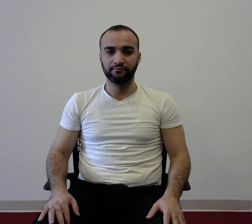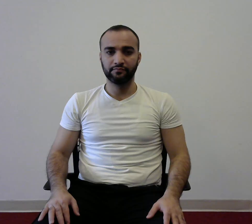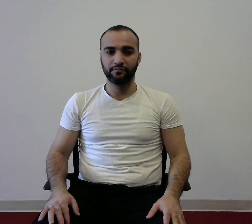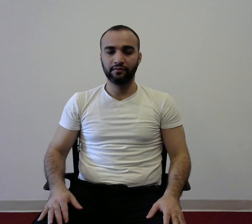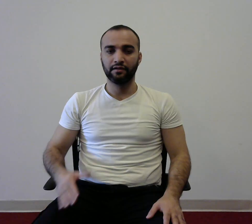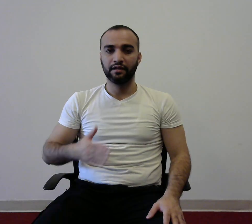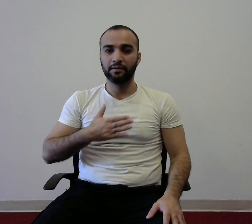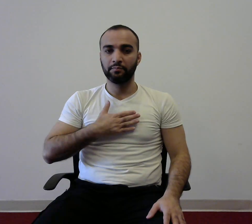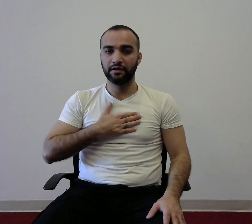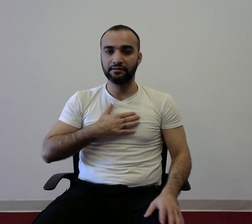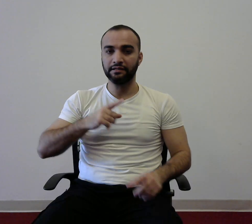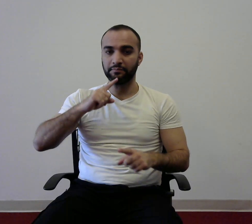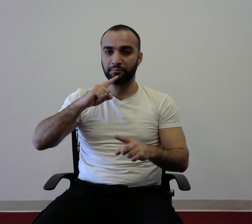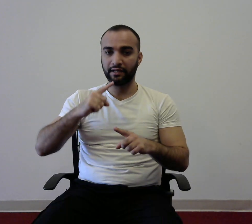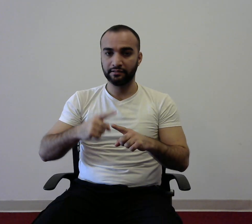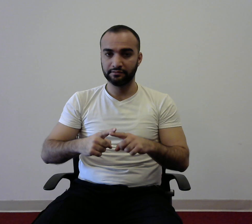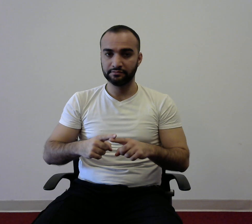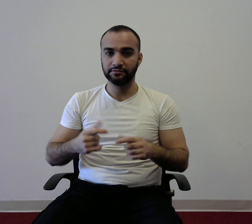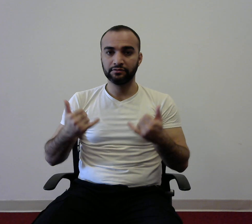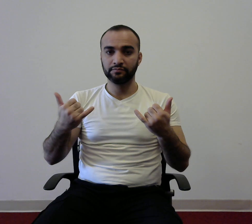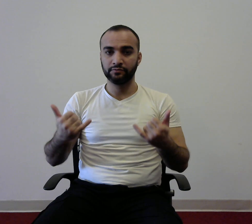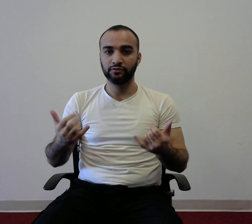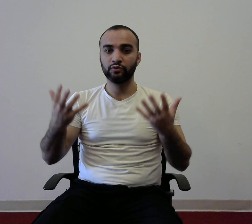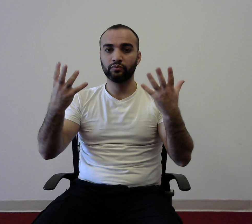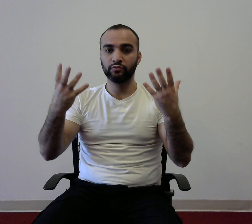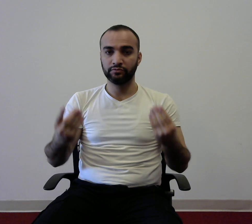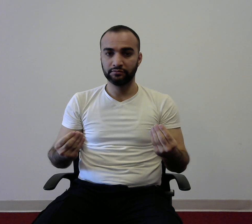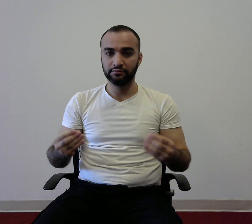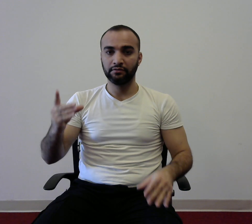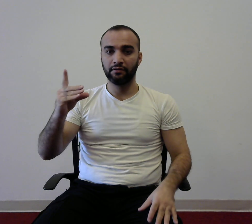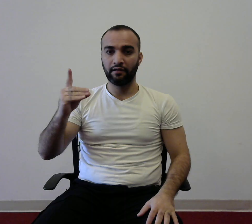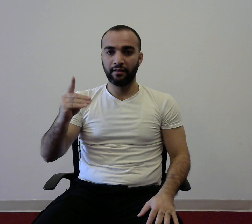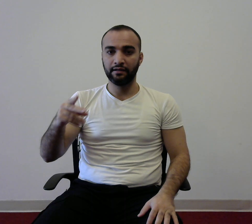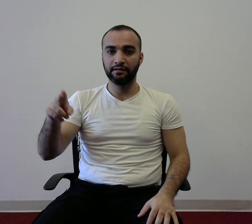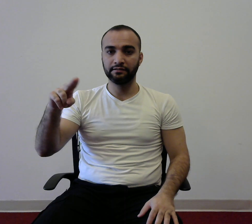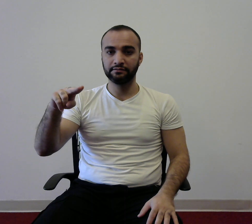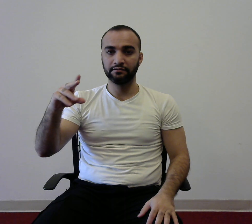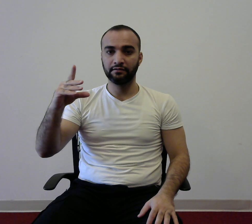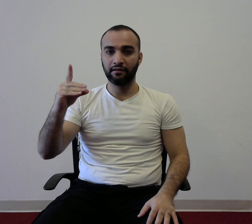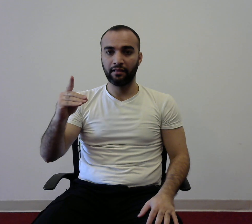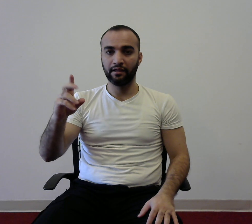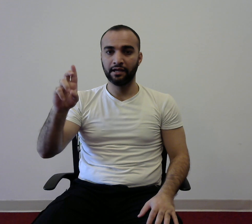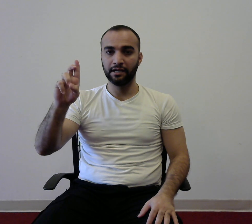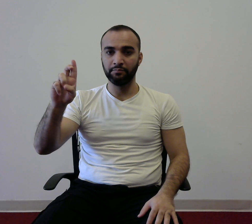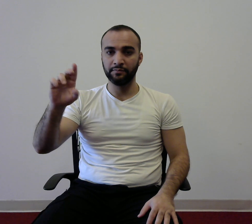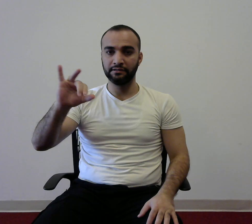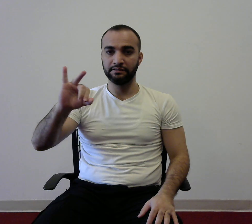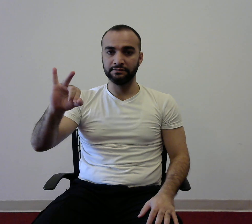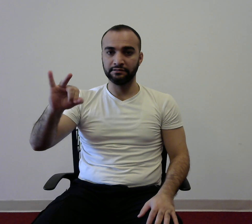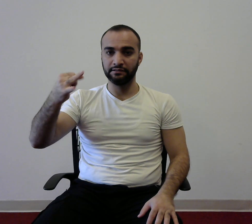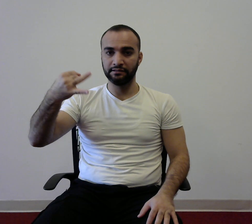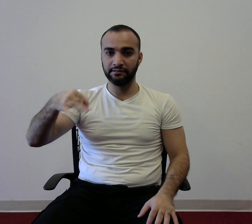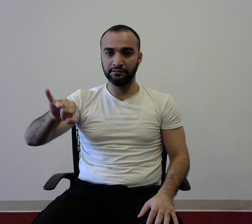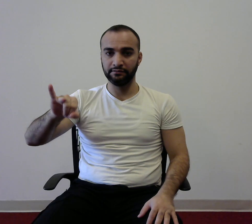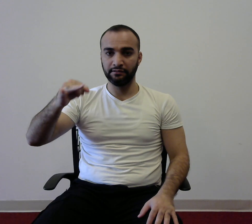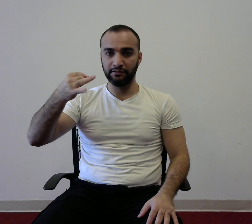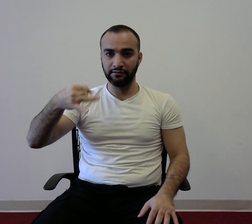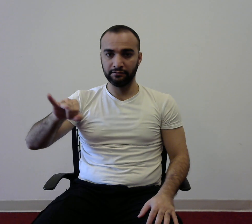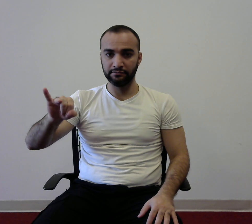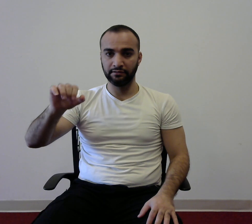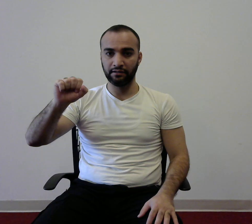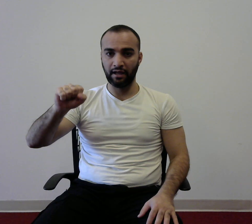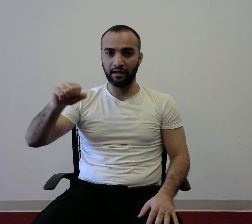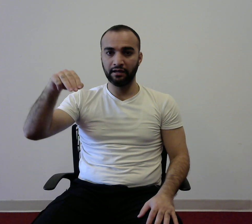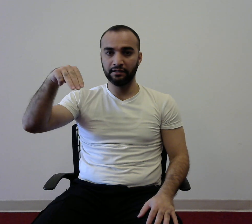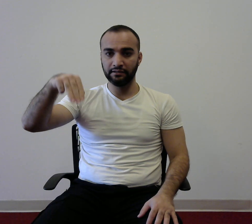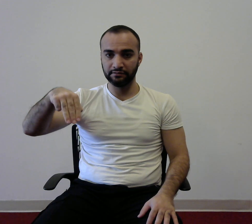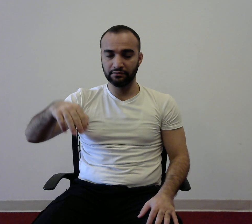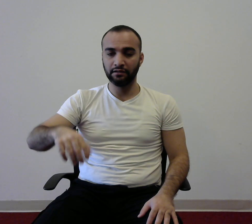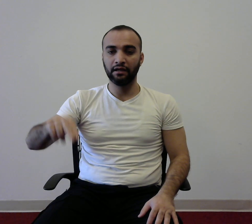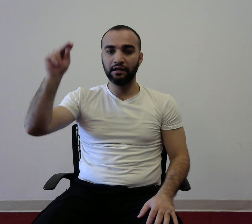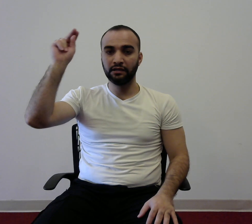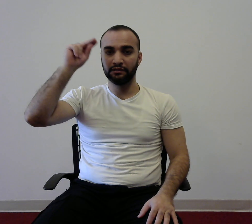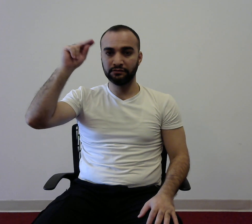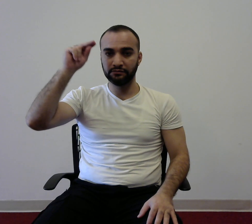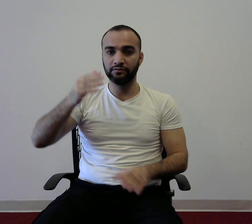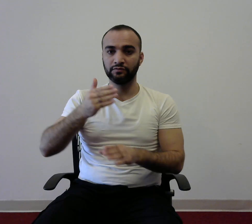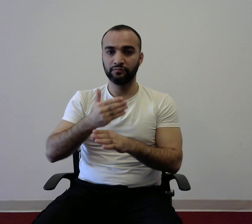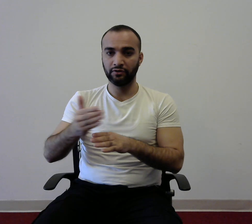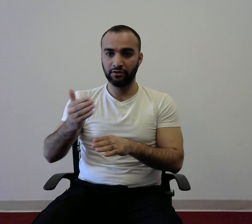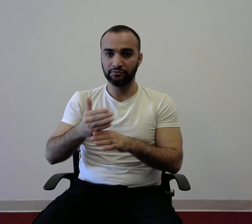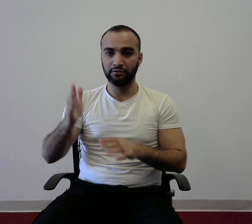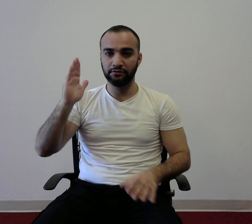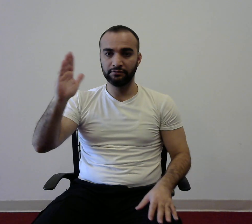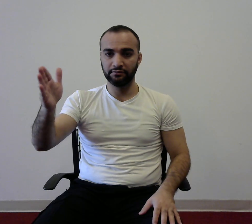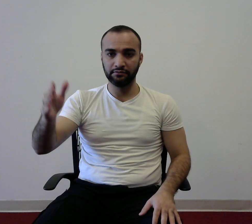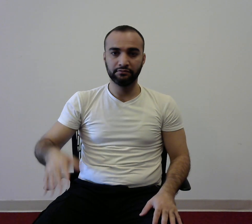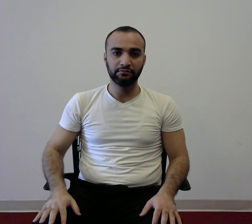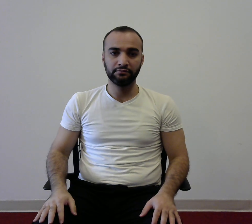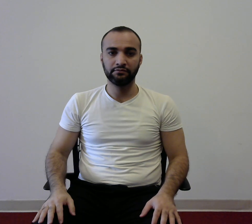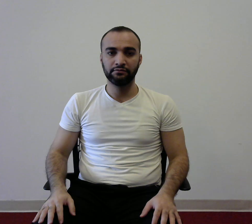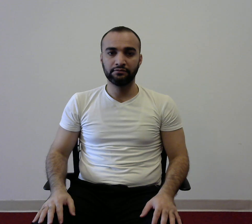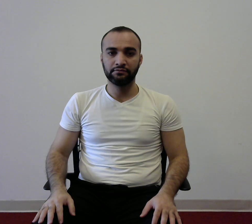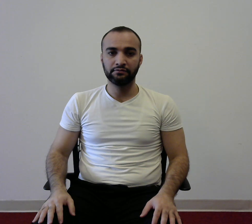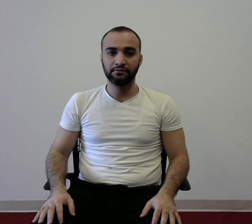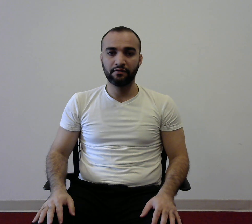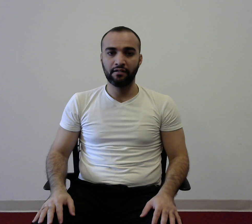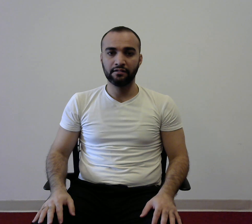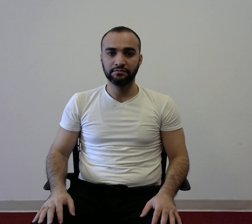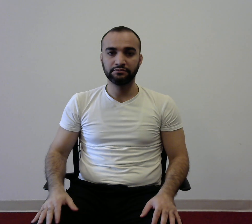Mənim bacım bu gün ədəbiyyat dərsinə gecikəcək